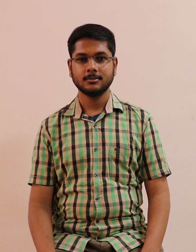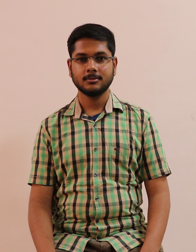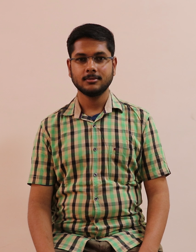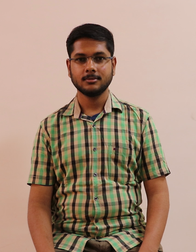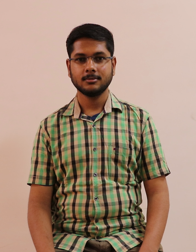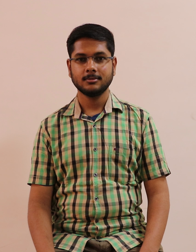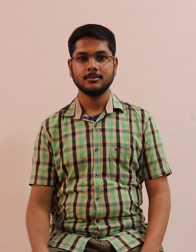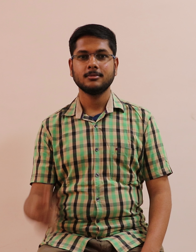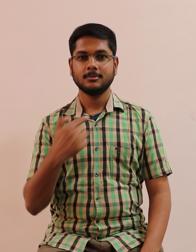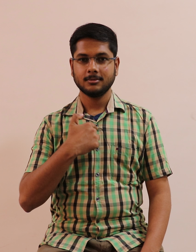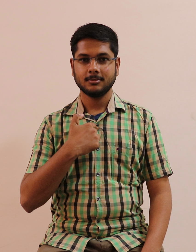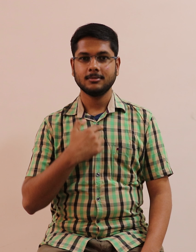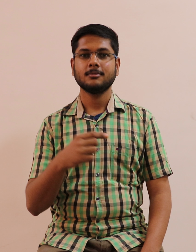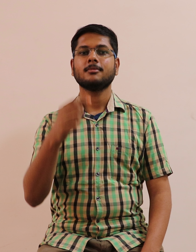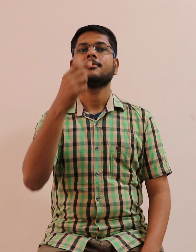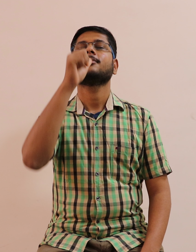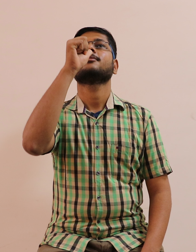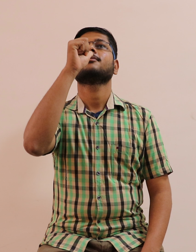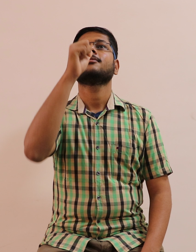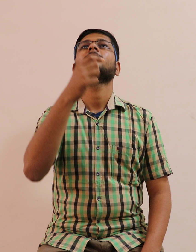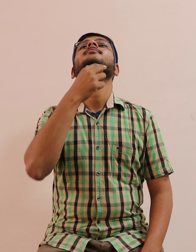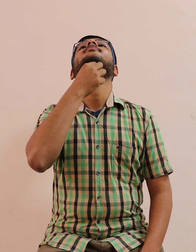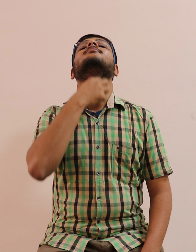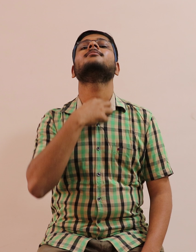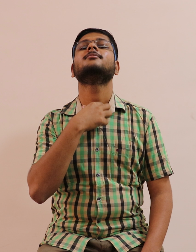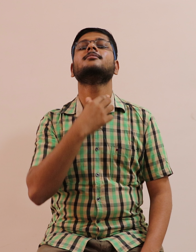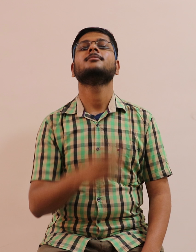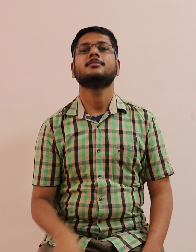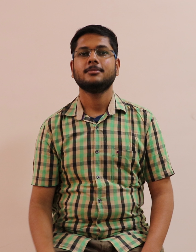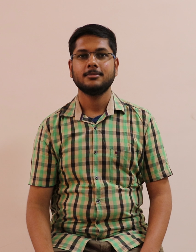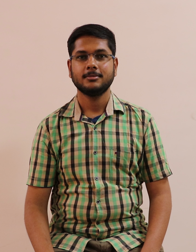i need water